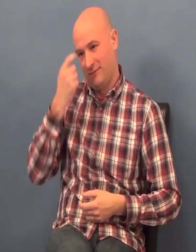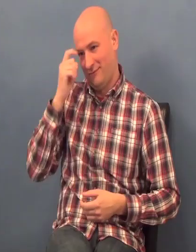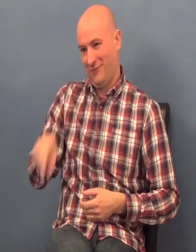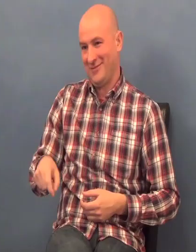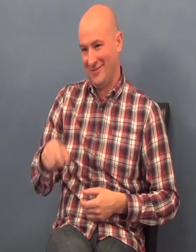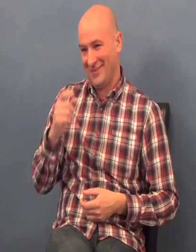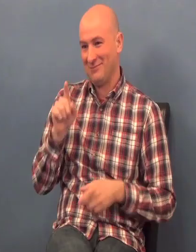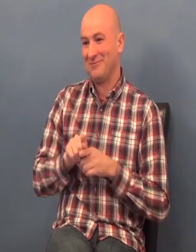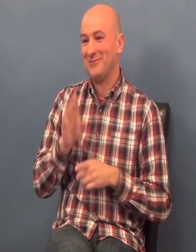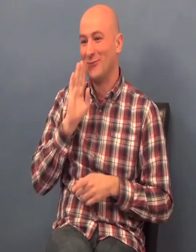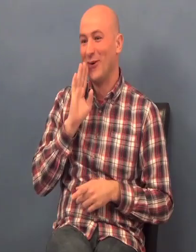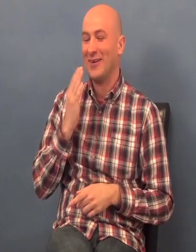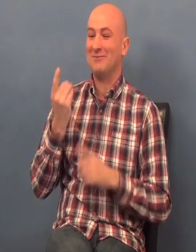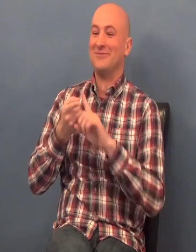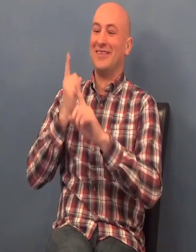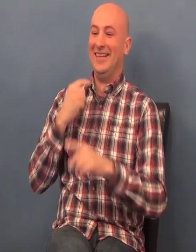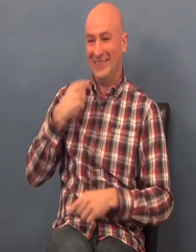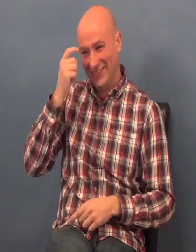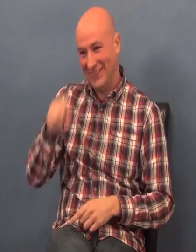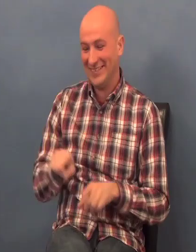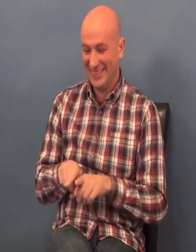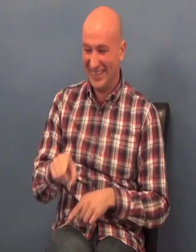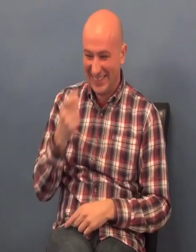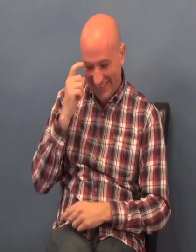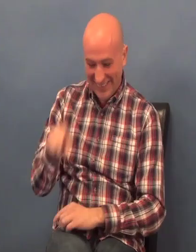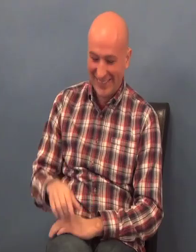Zostawiam go na pastwę losu. Żartuję tak, jak wcześniej.